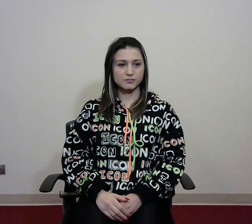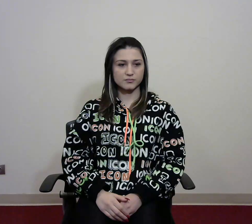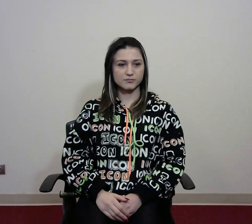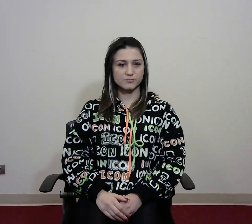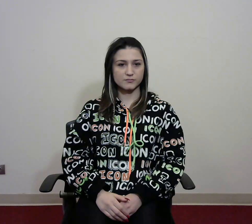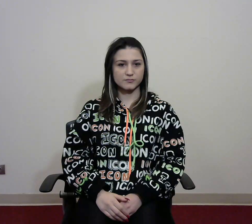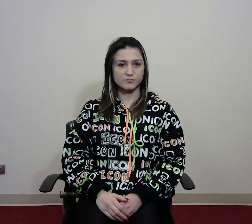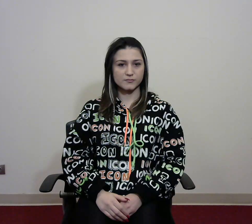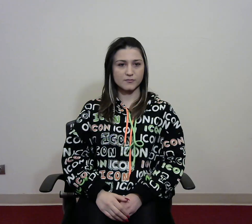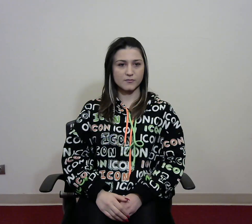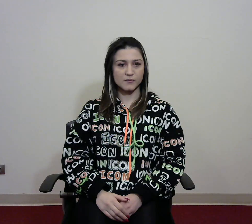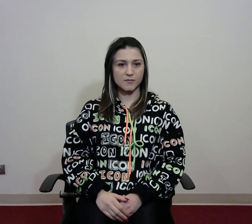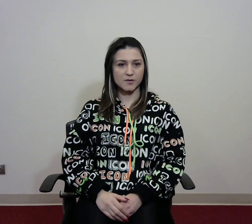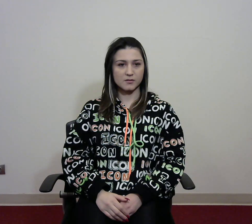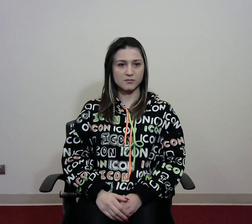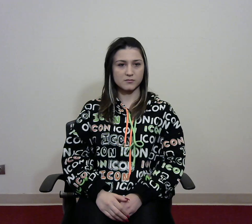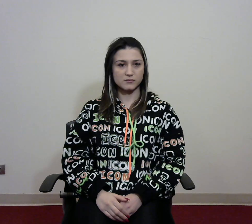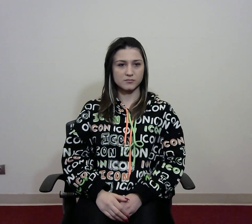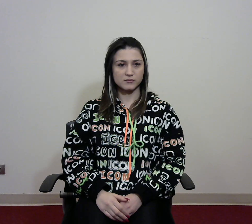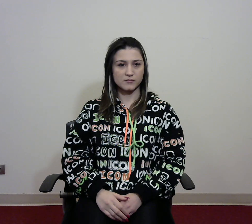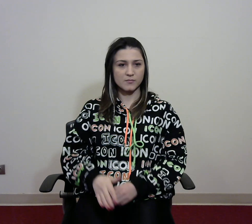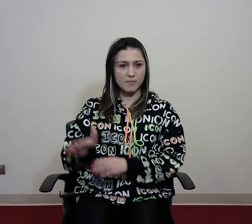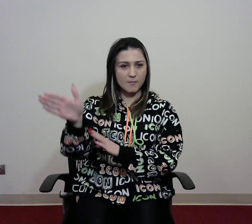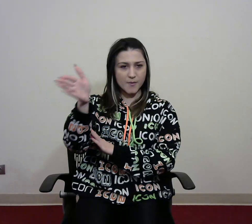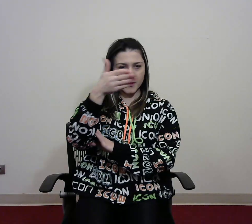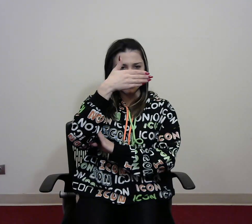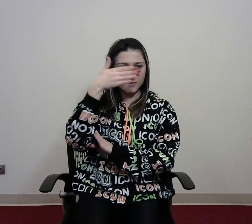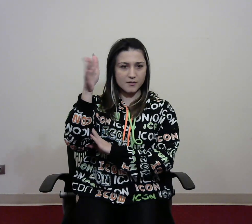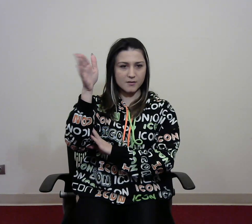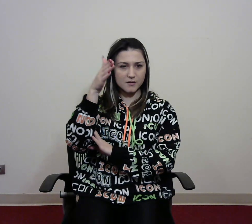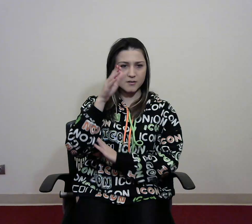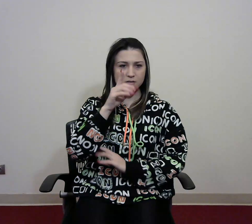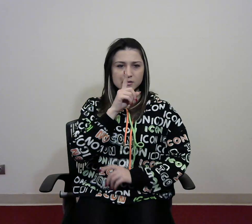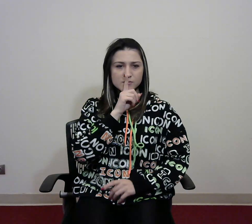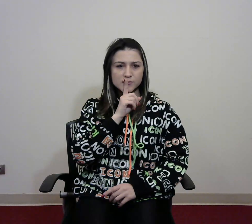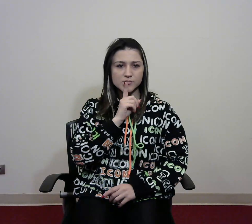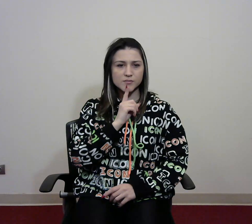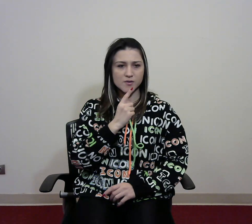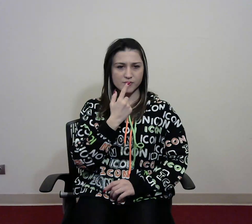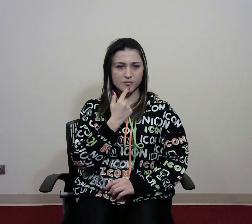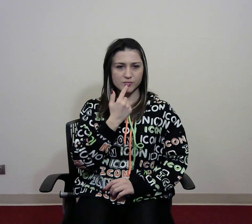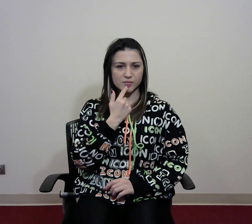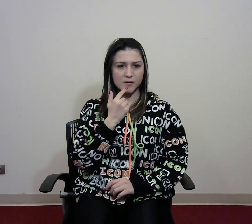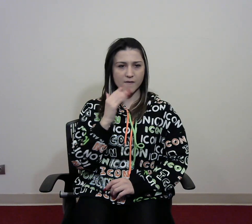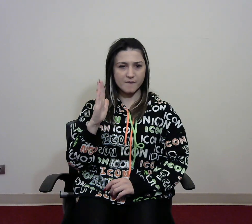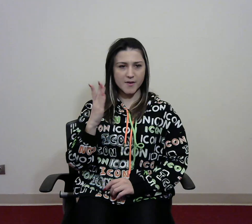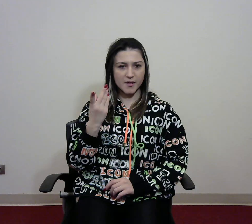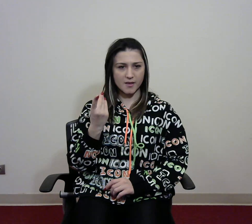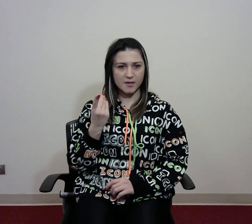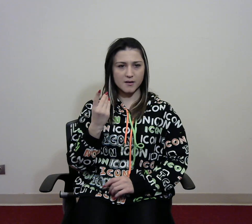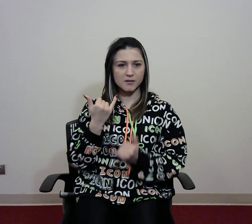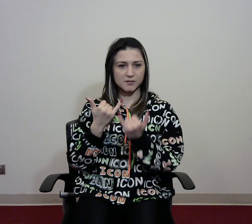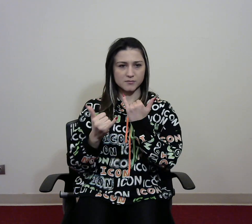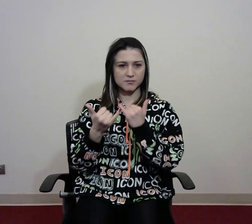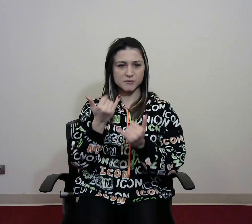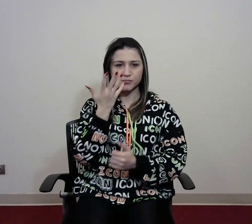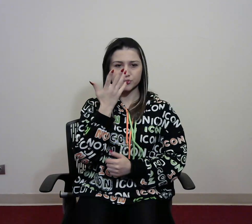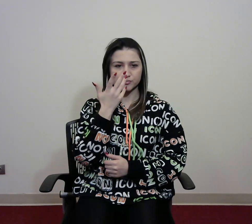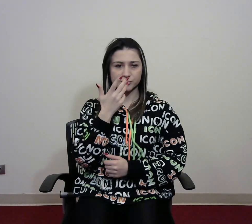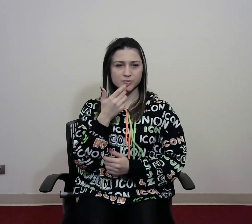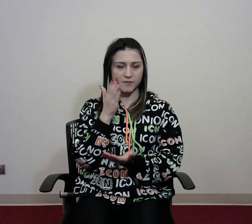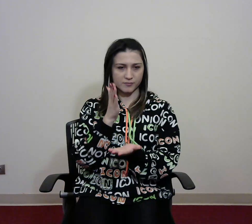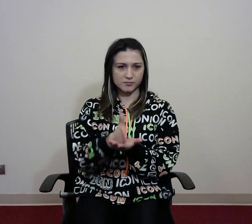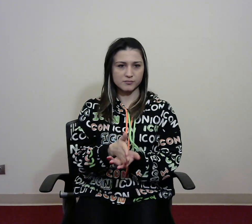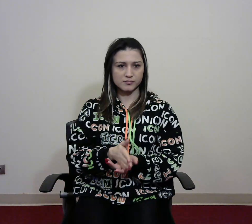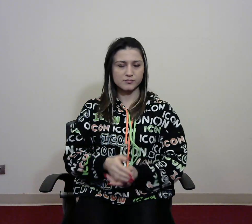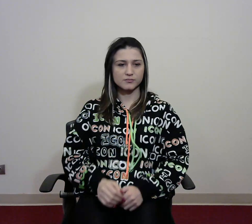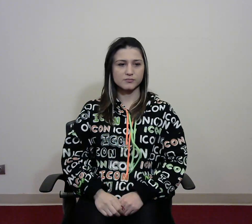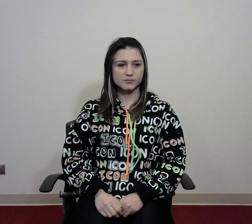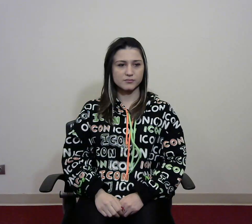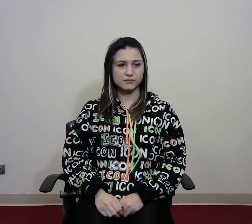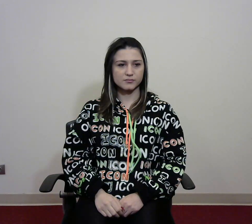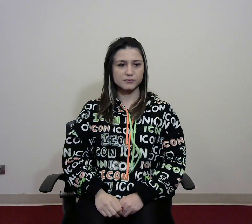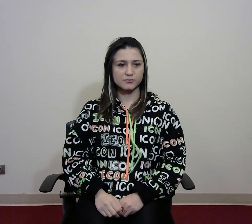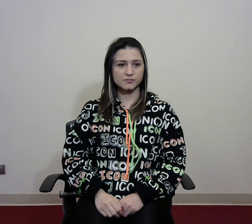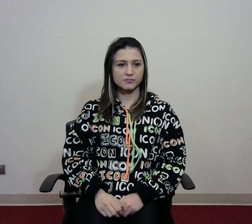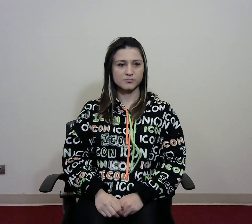Bayrağımızda mavi, qırmızı və yaşıl rənglər var